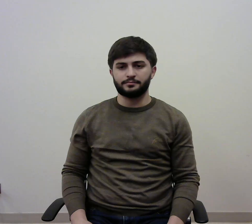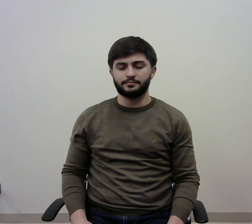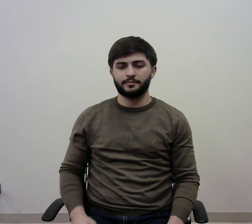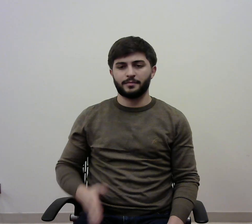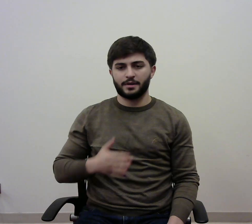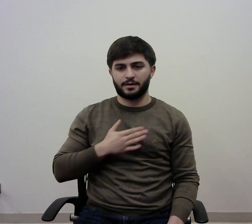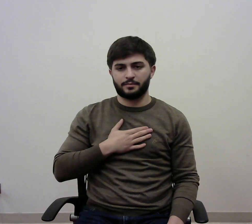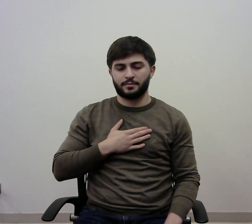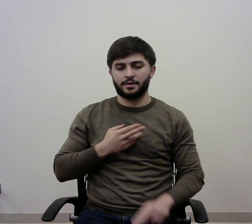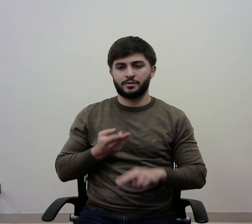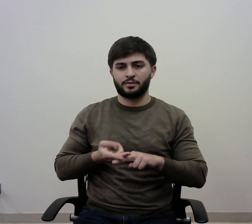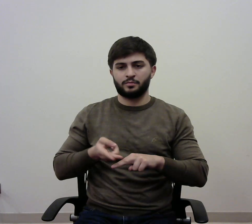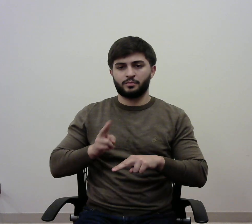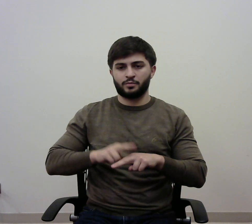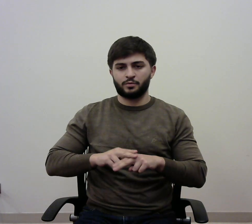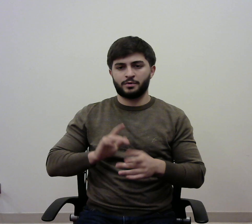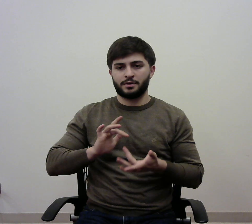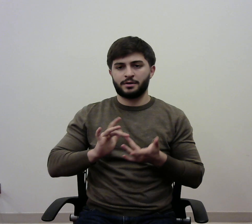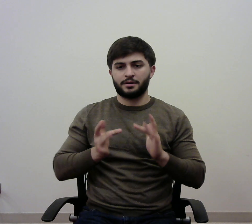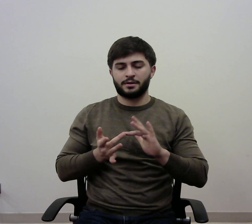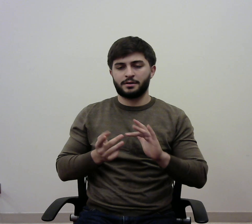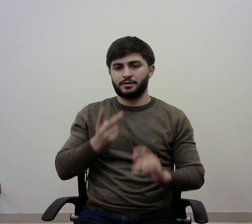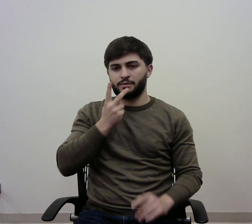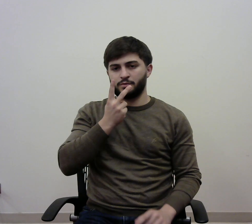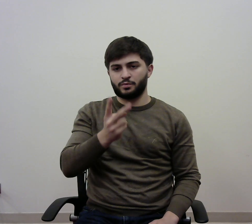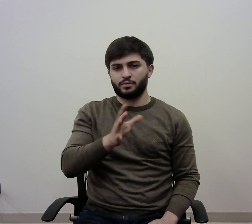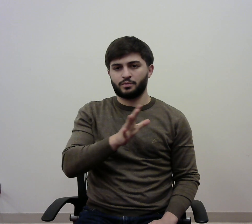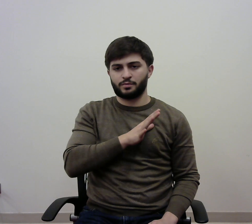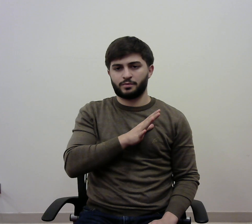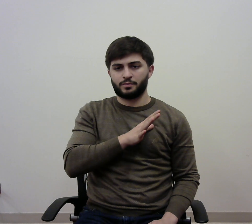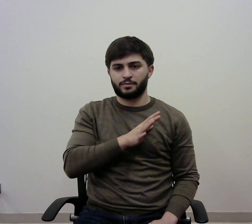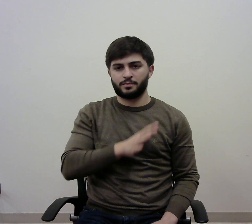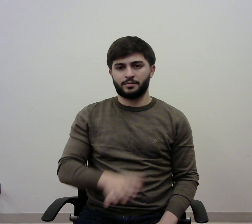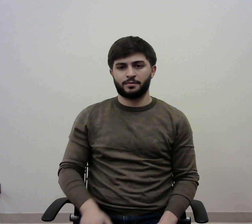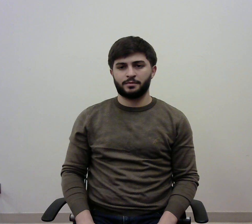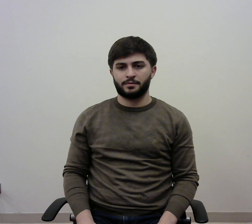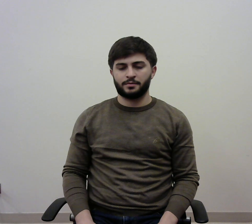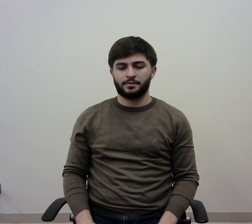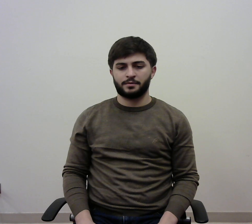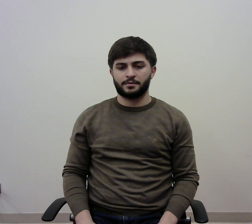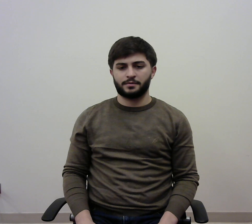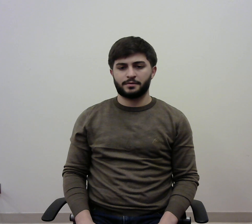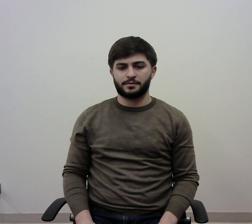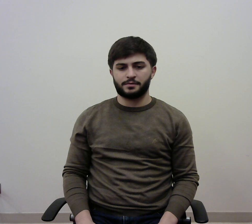Mən bunu internetdə görmüşəm